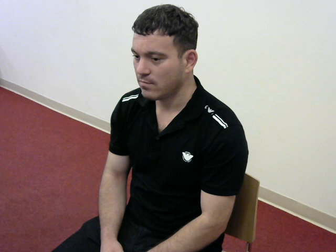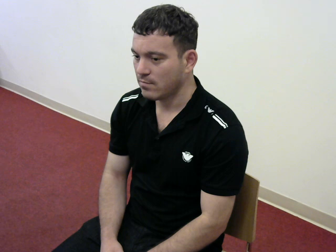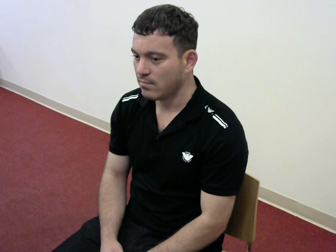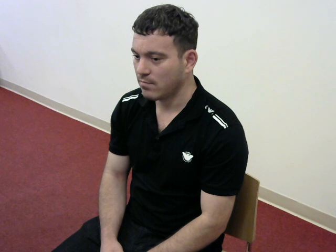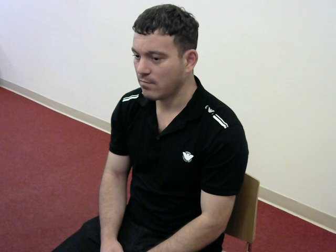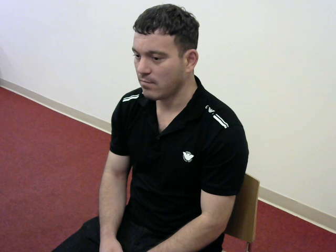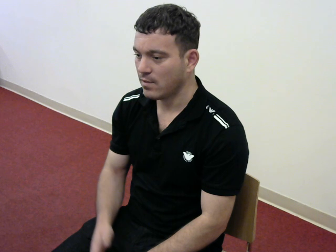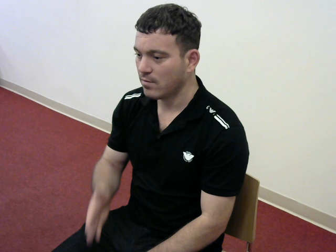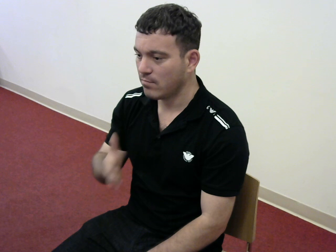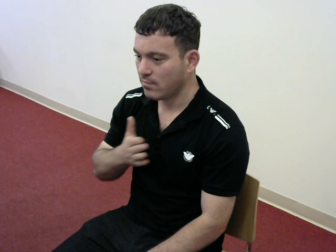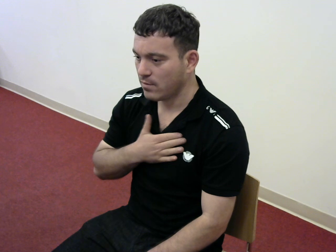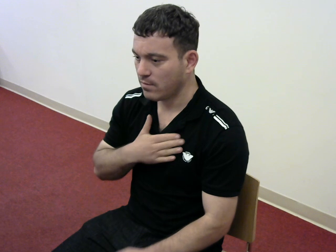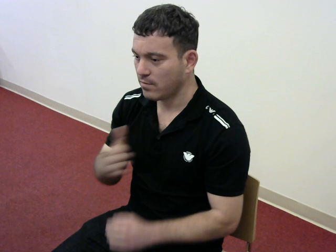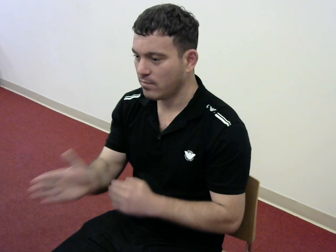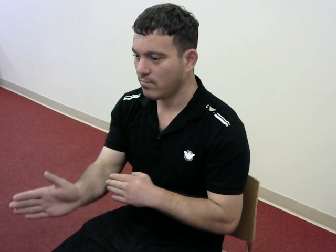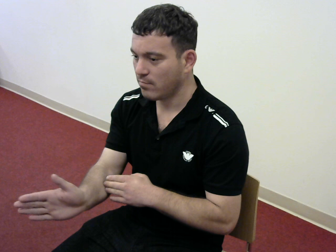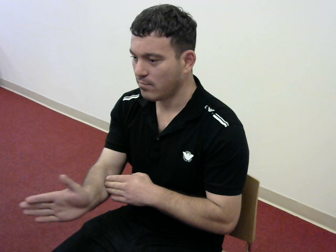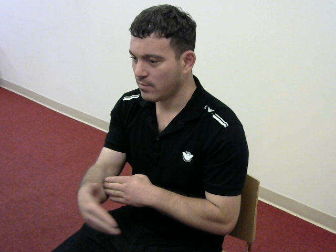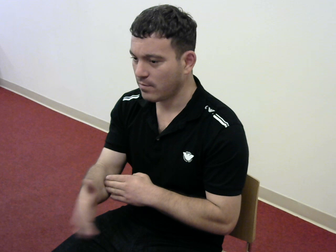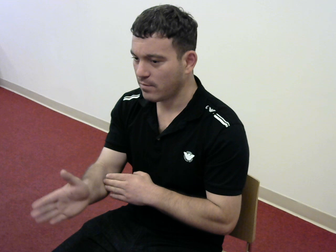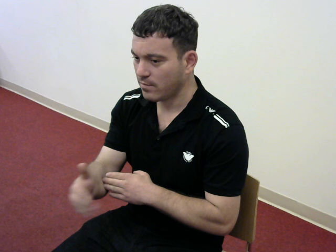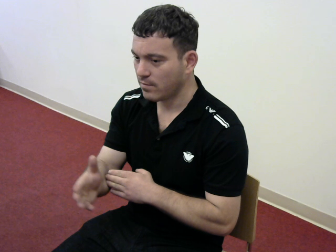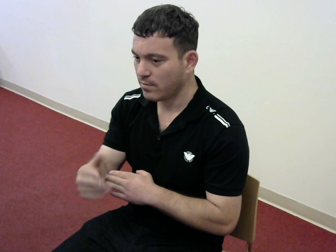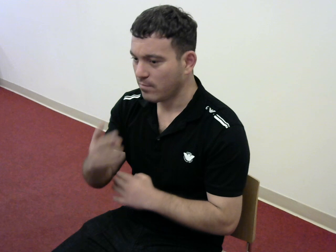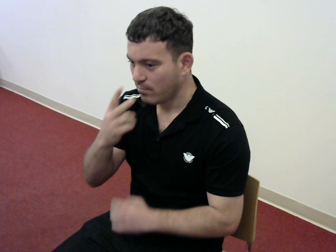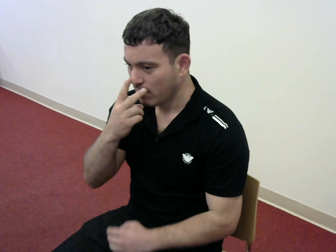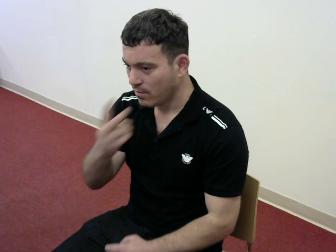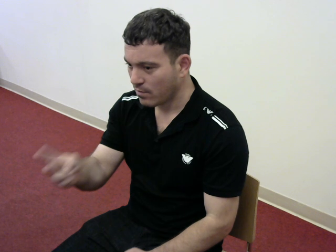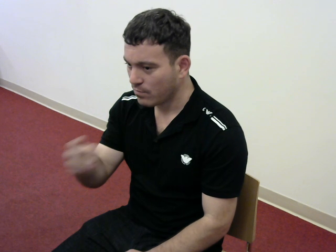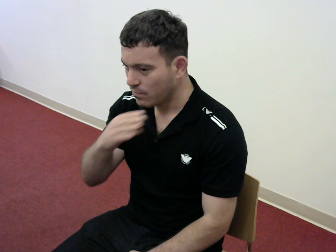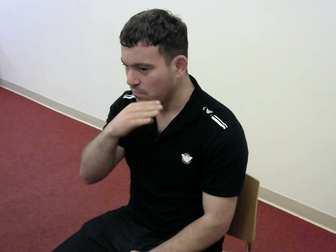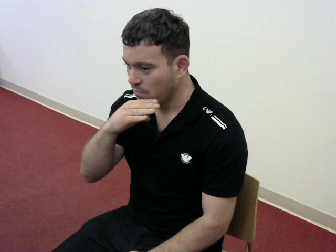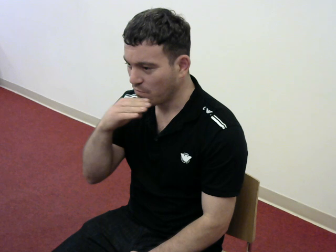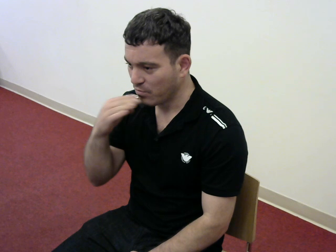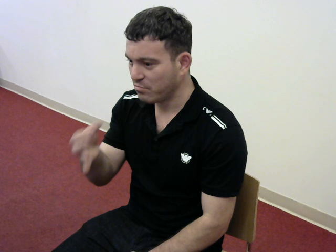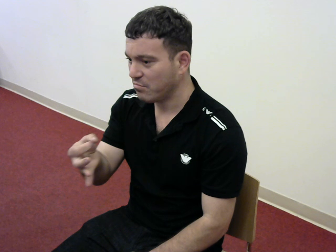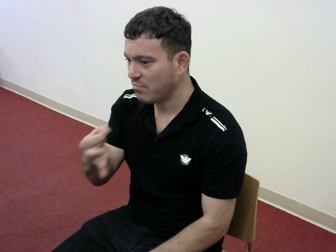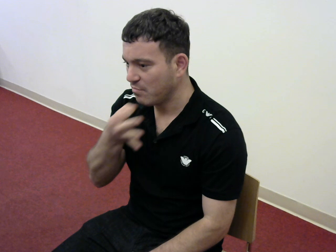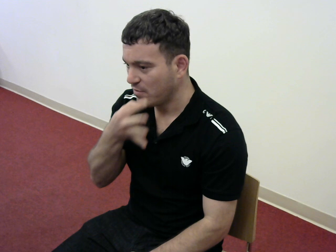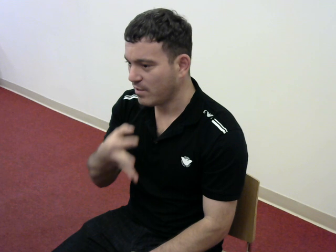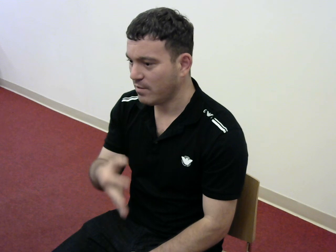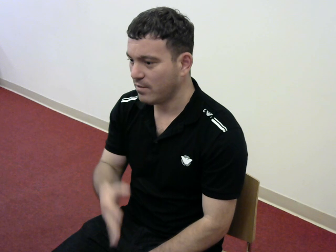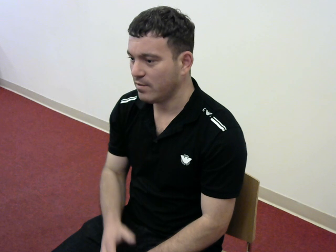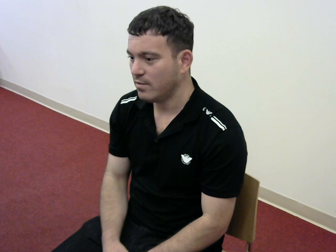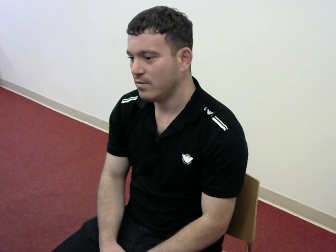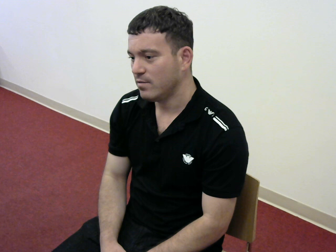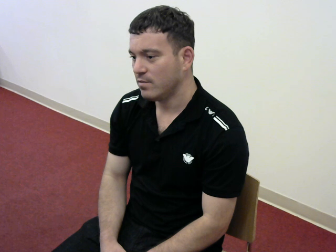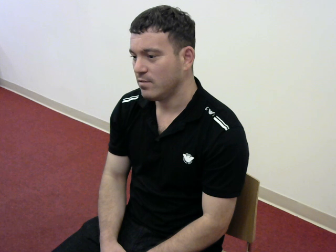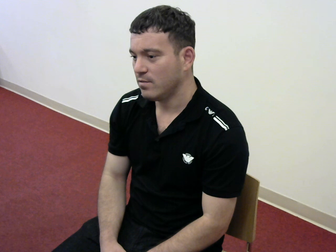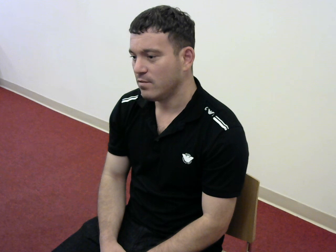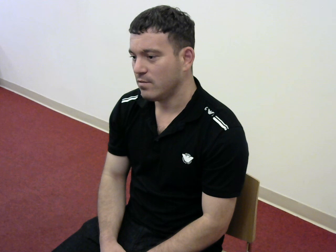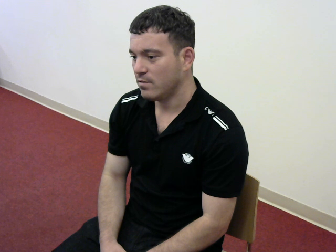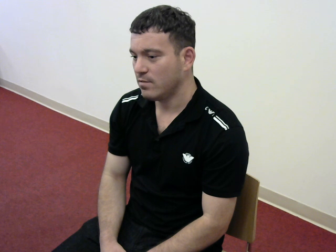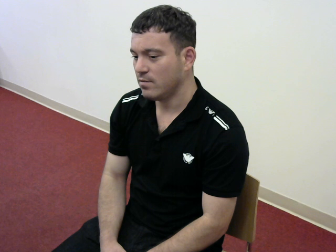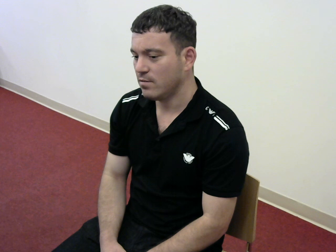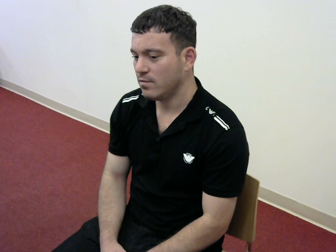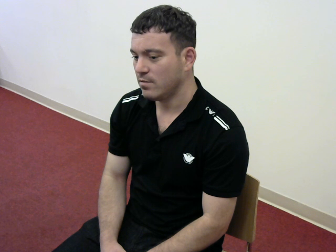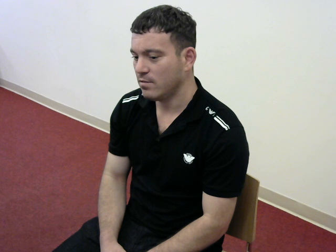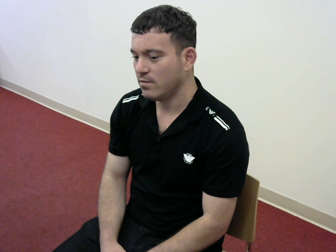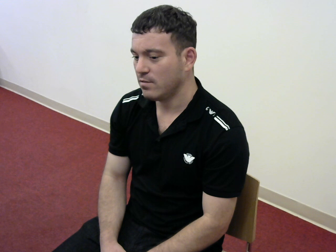Mənim balıqlara baxmaqdan çox xoşum gəlir